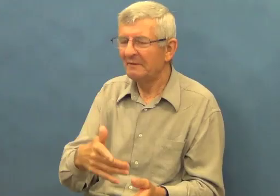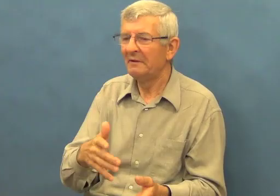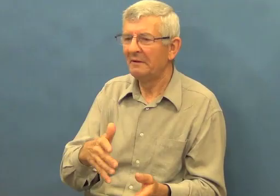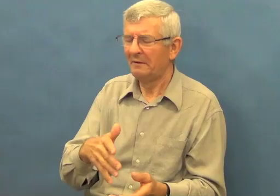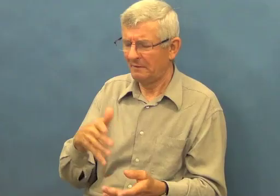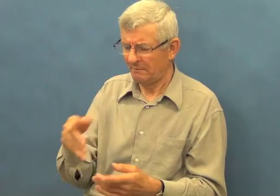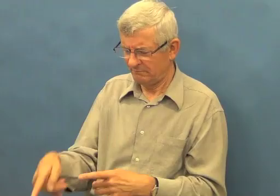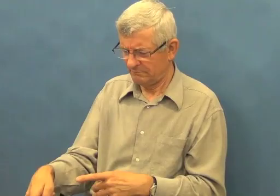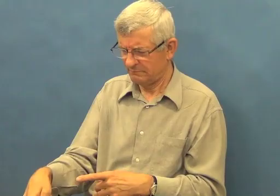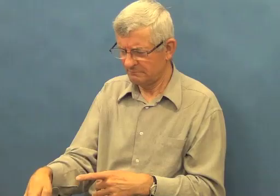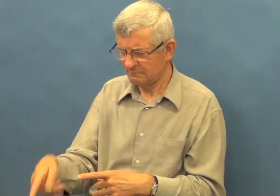Następnie...